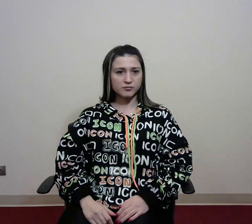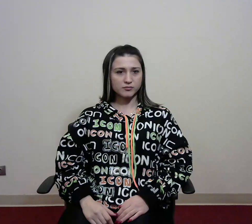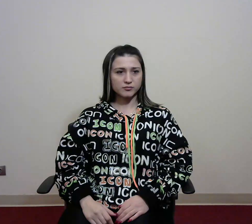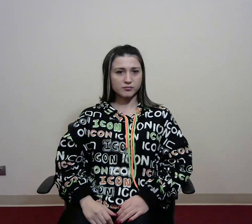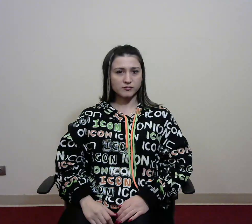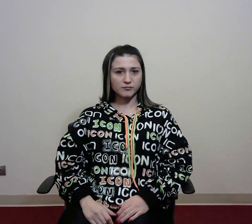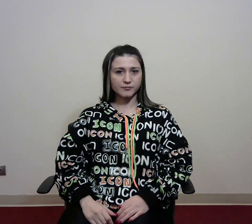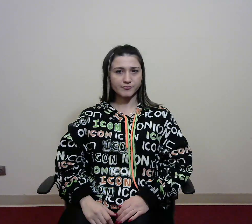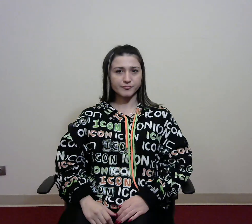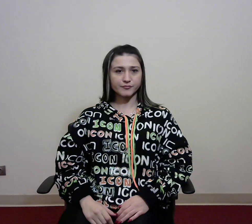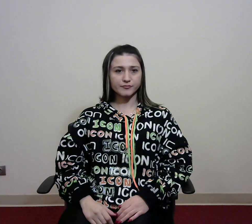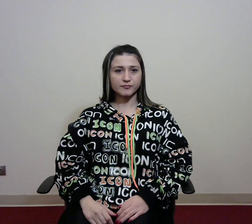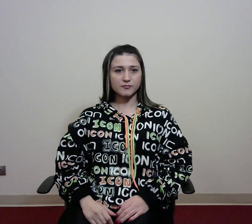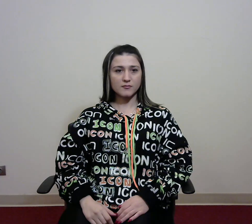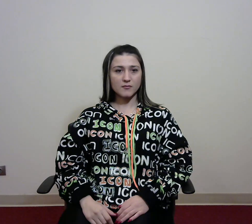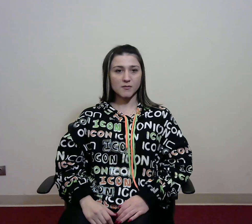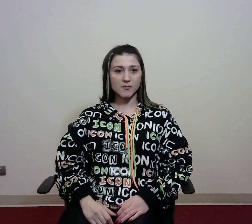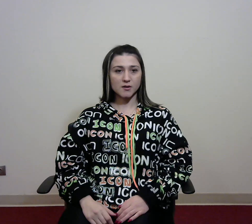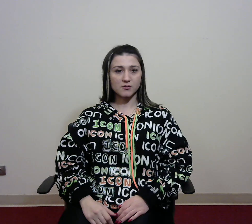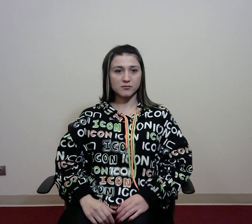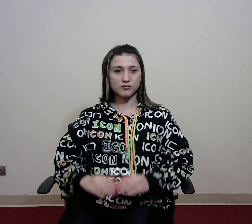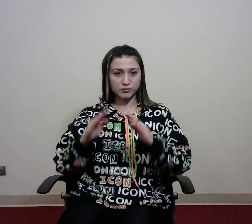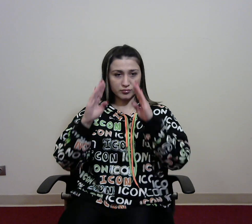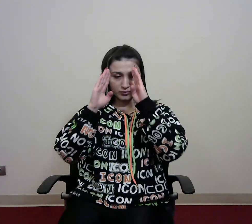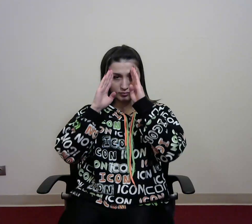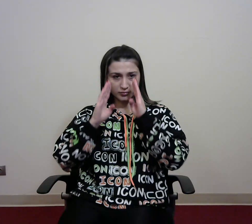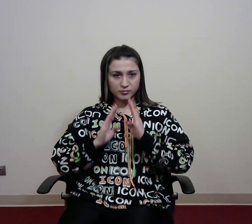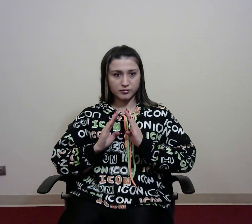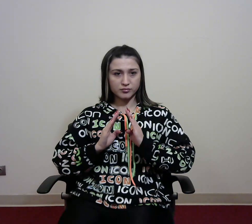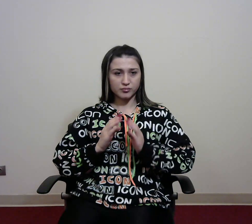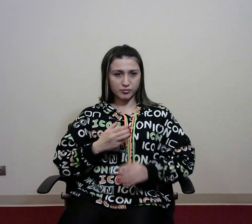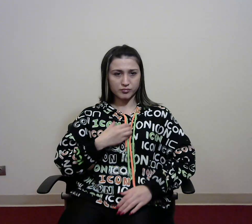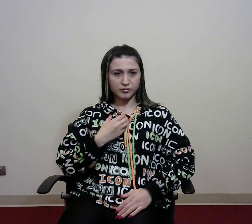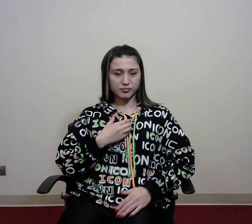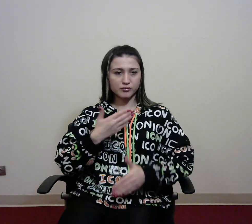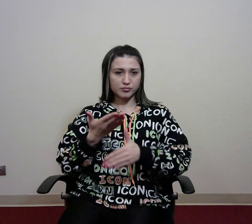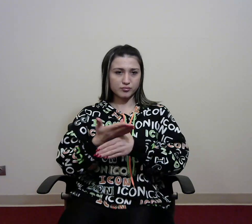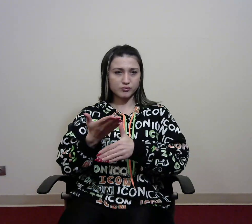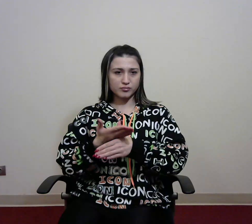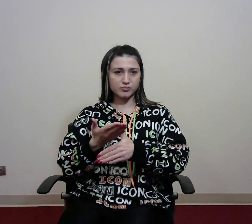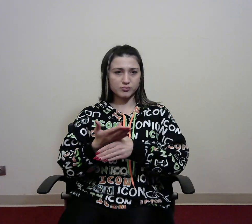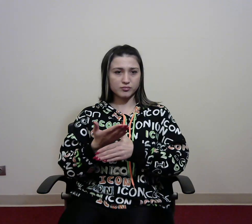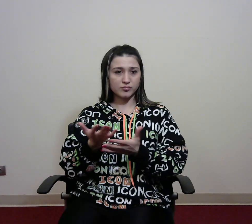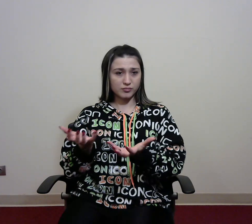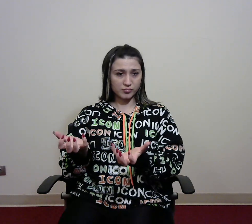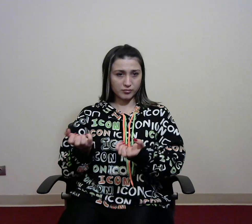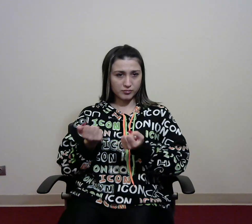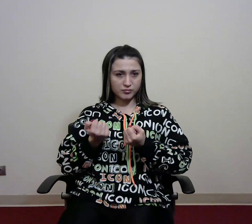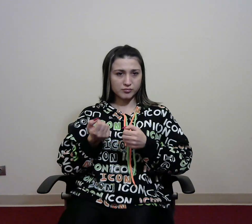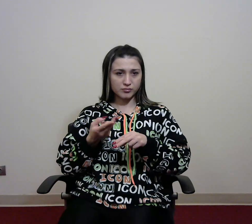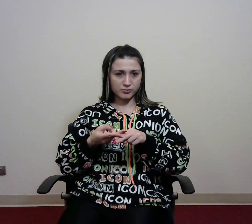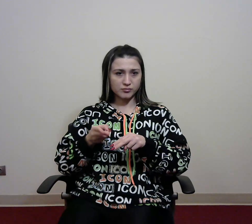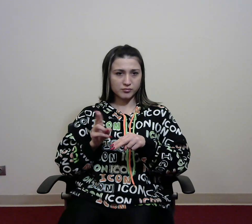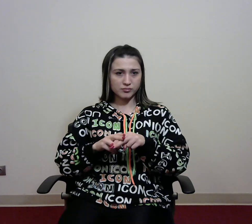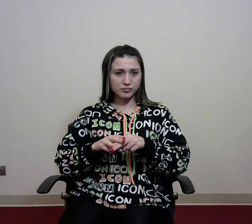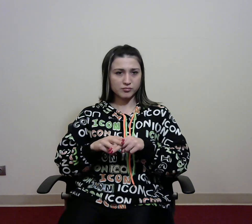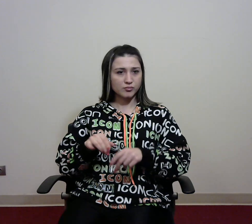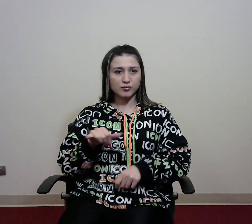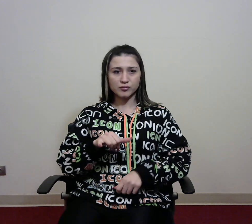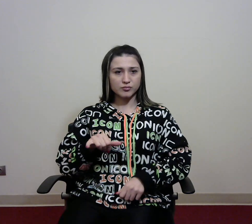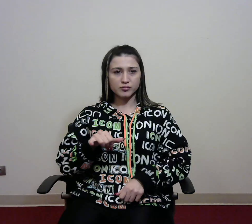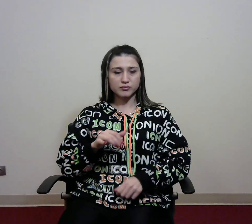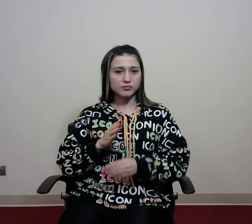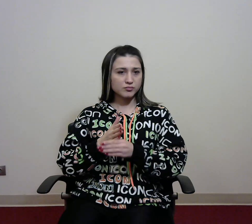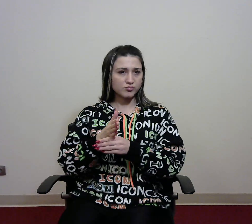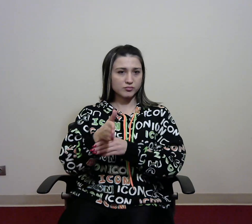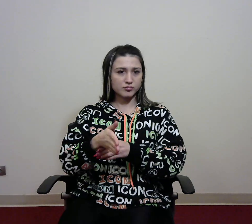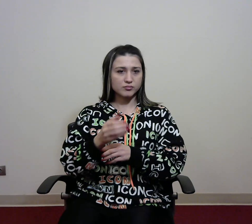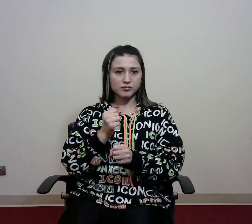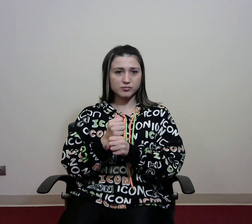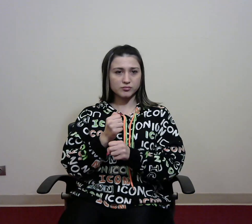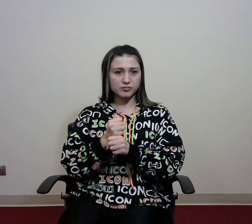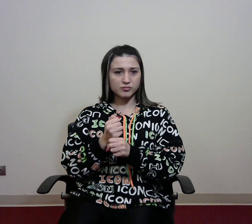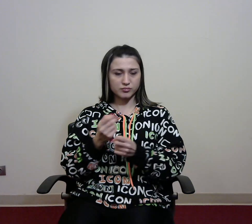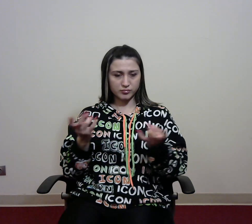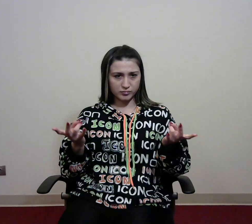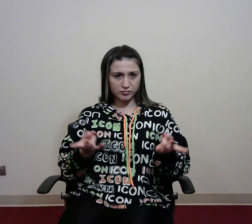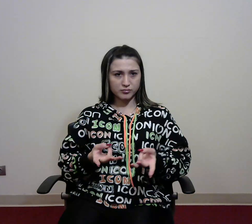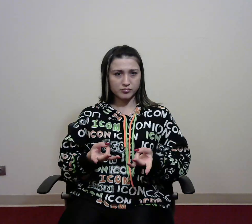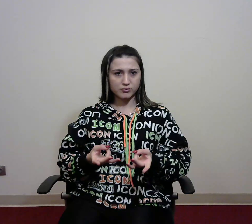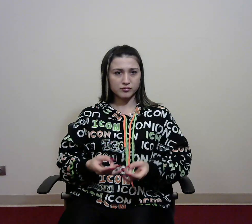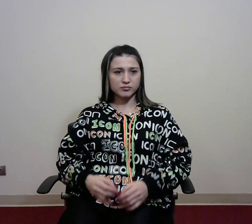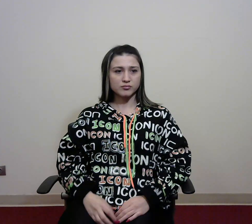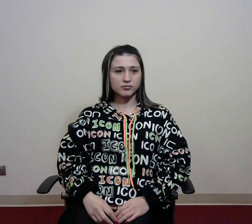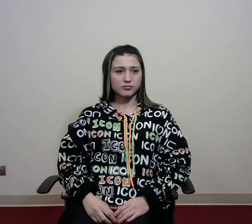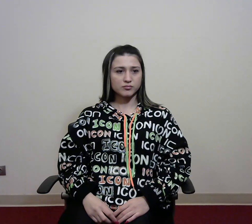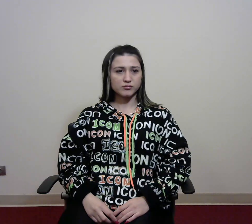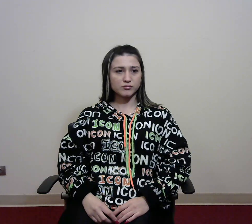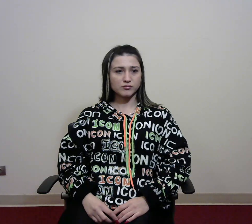Ünvanlı sosial yardım almaq üçün hara müraciət etmək lazımdır